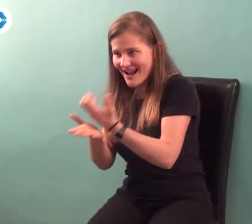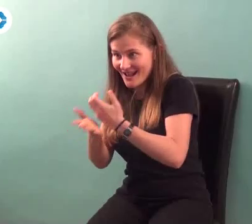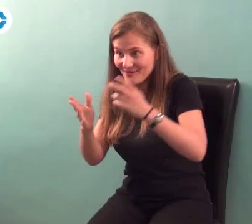Zobacz.